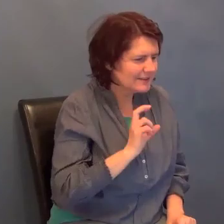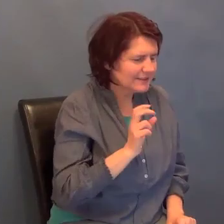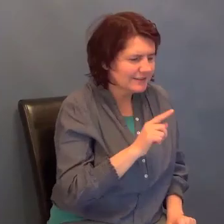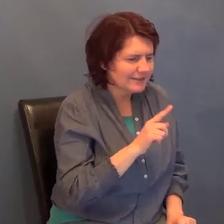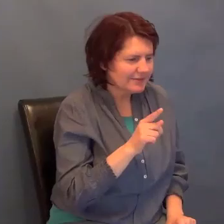Myślę.